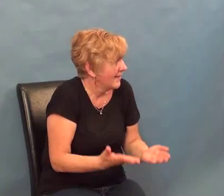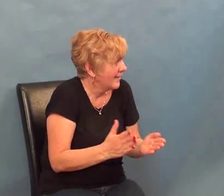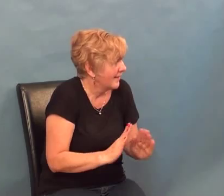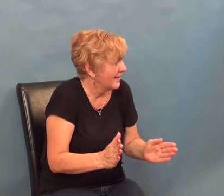Koniec?